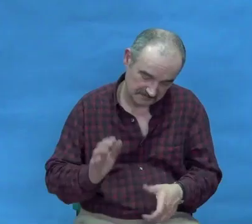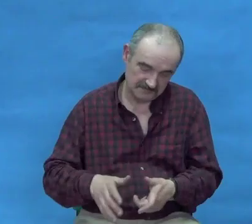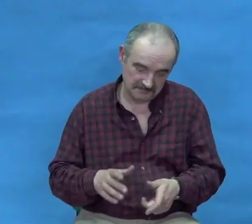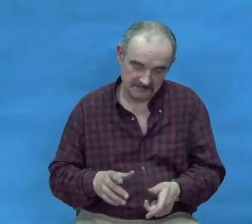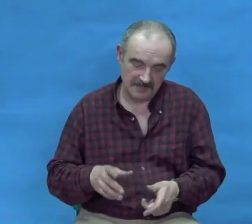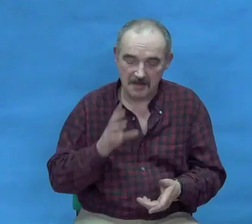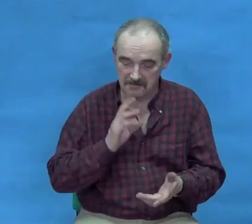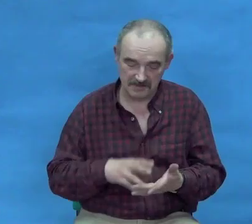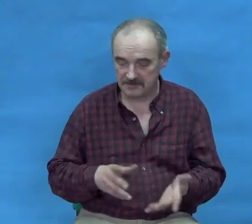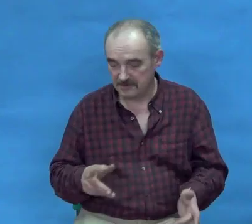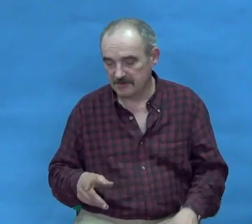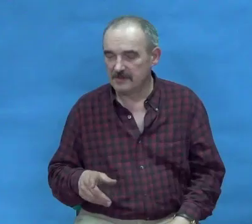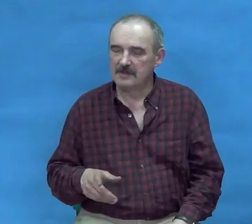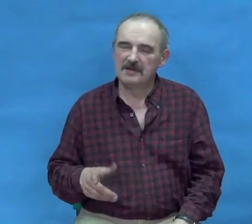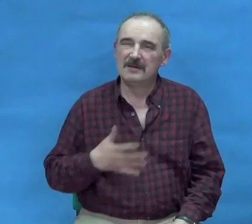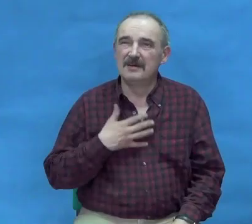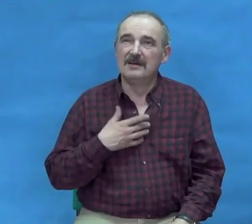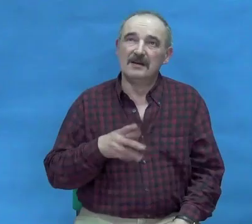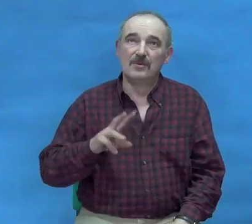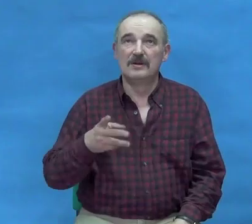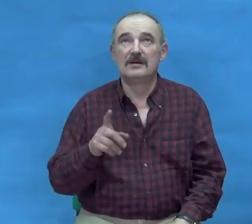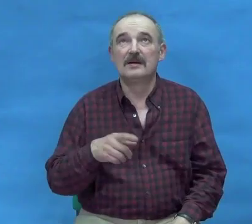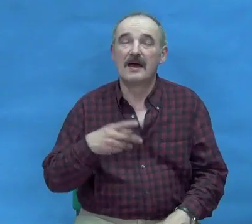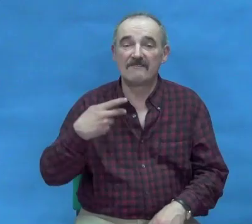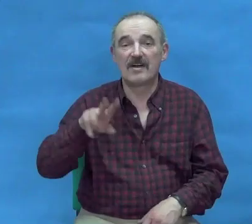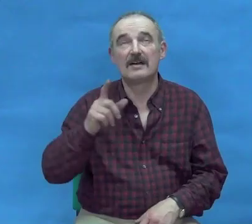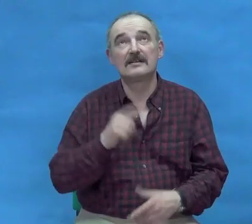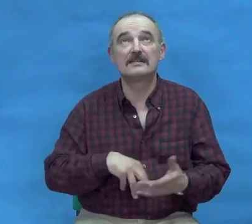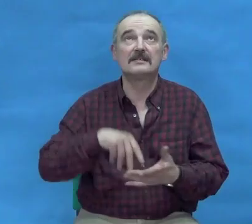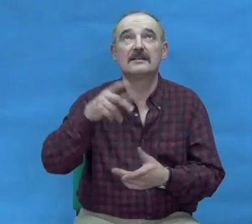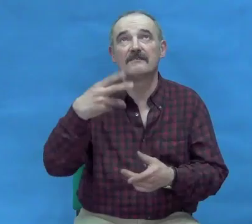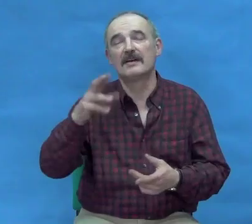Po raz drugi wszedł na drzewo, żeby zrywać gruszki.